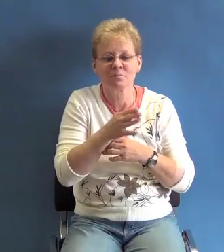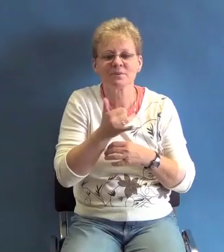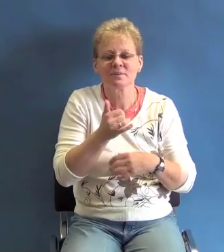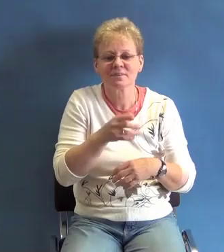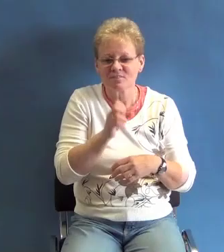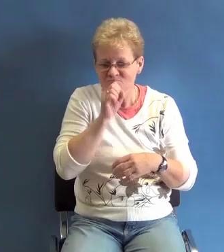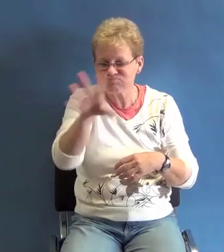Kolorowa rybka.